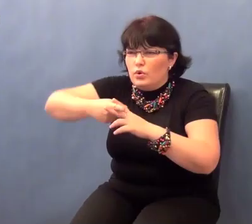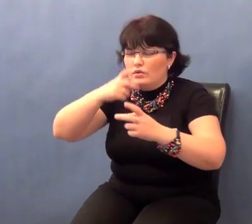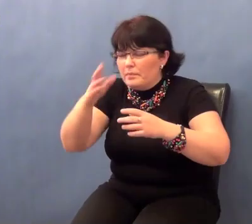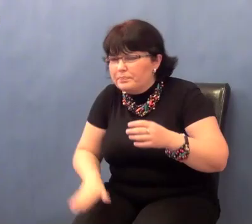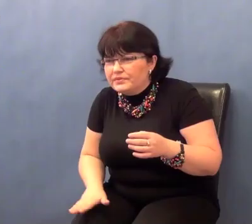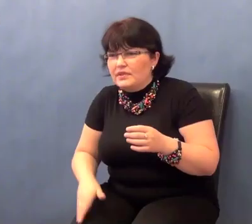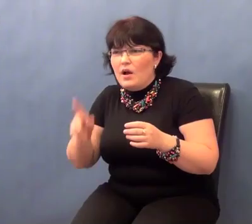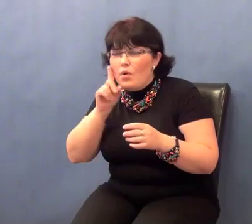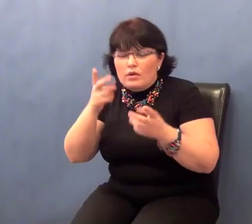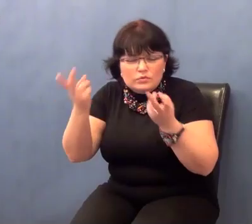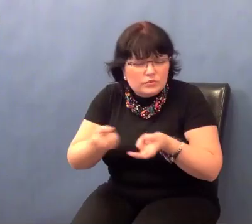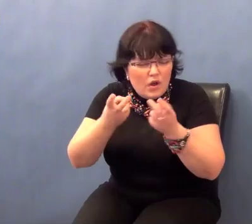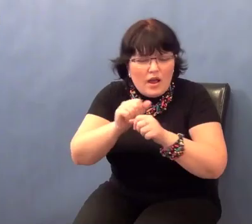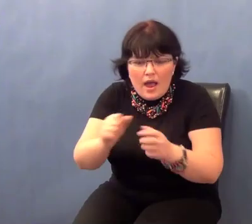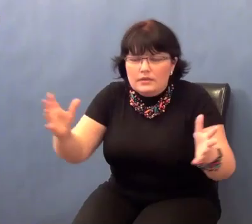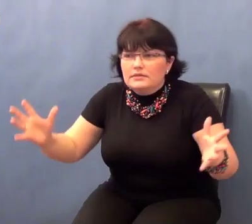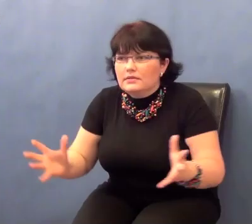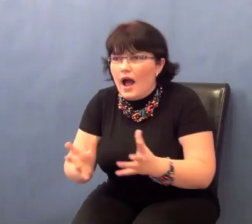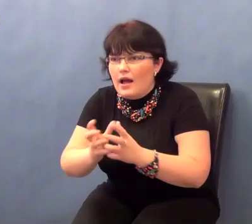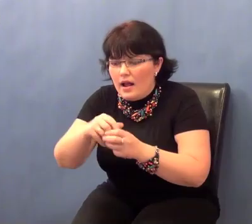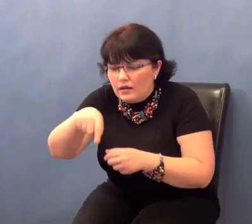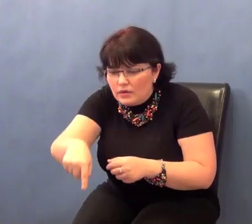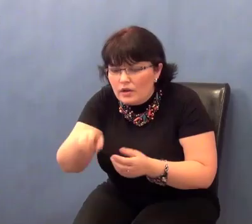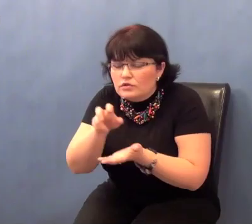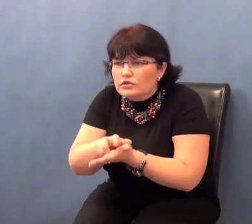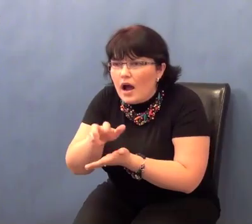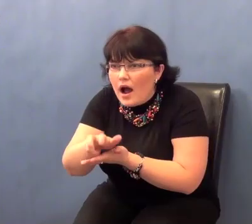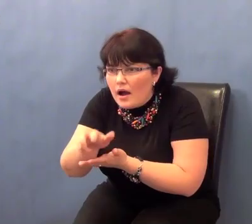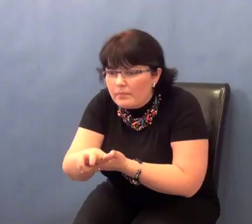Pies z chłopcem szukali i znaleźli żabę.